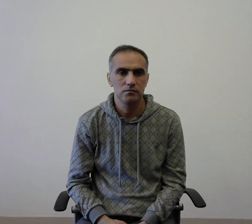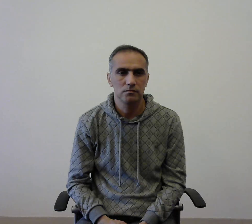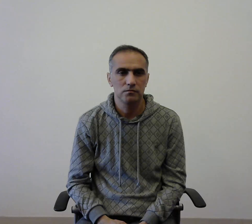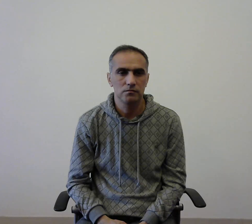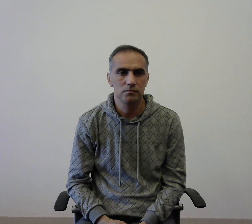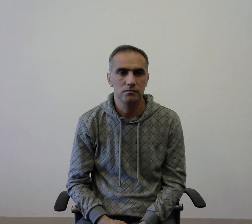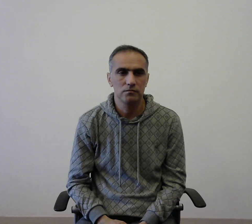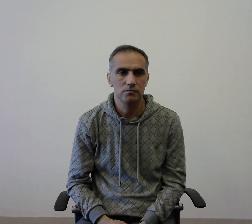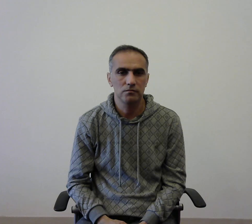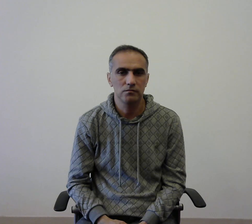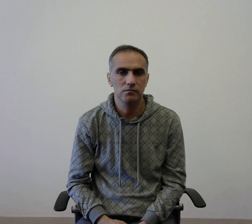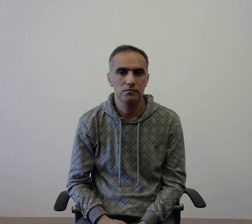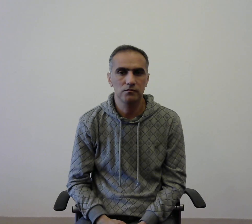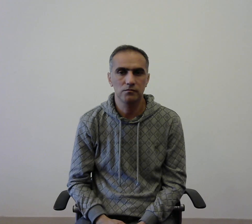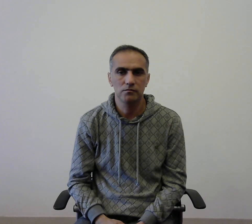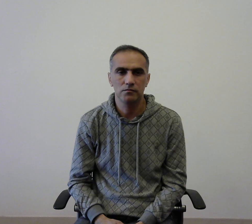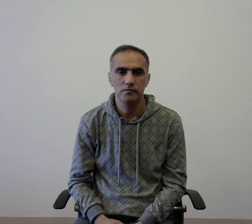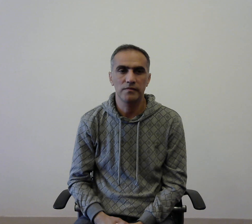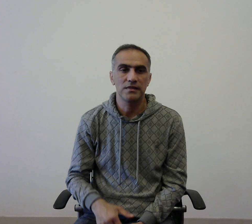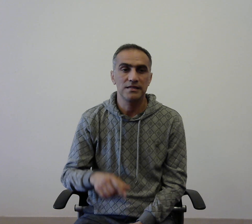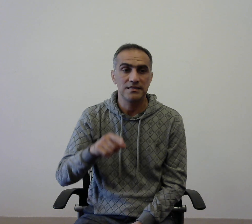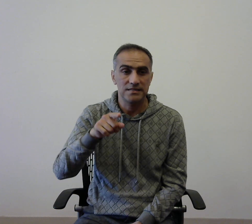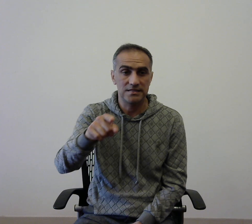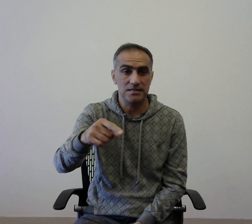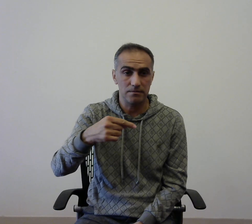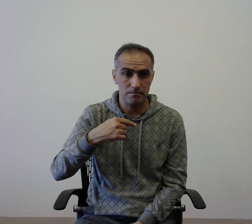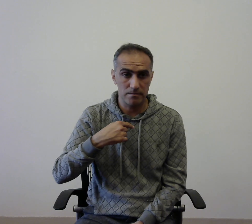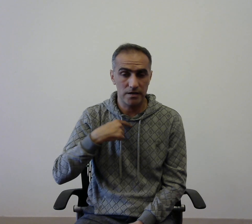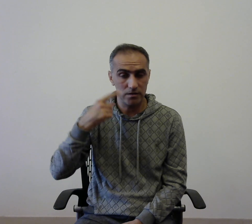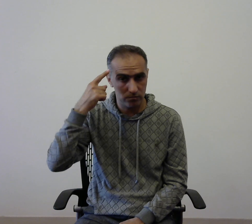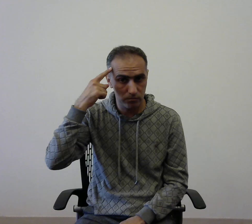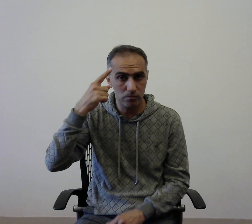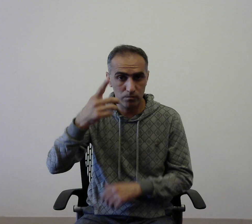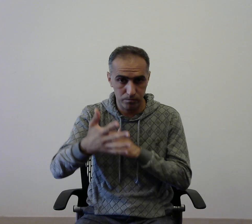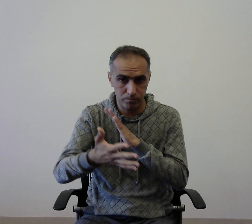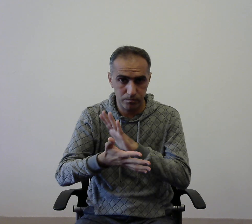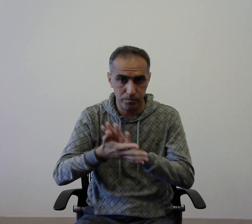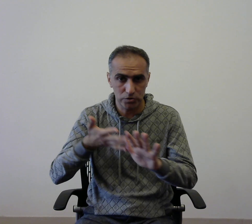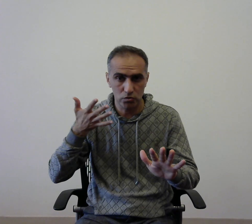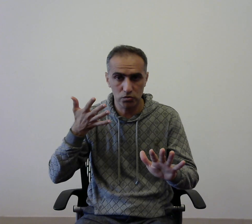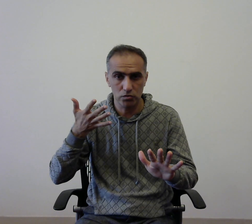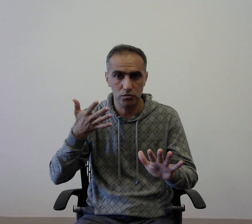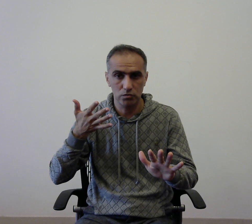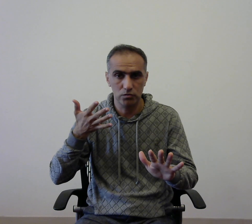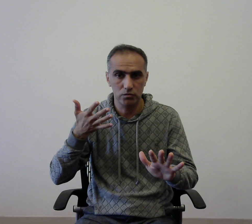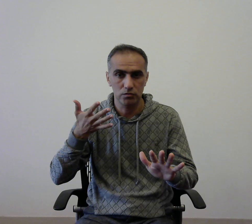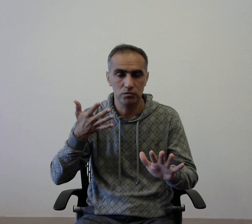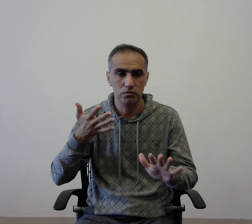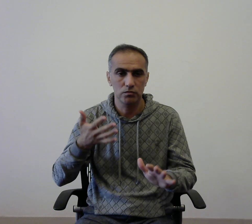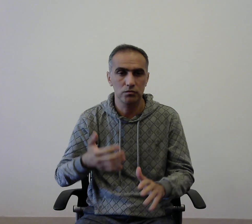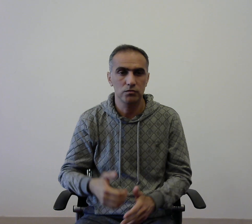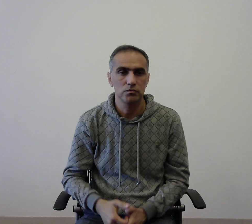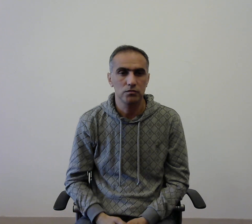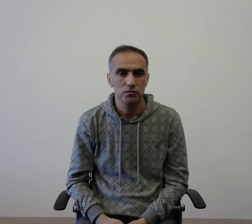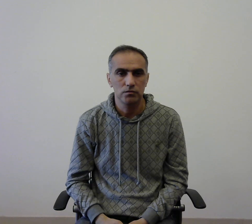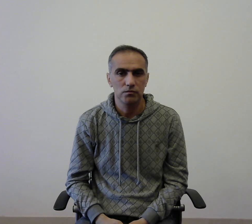Siz məni başa düşürsüz?